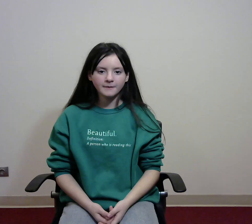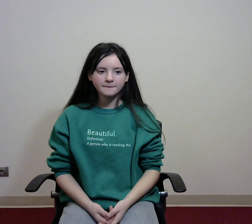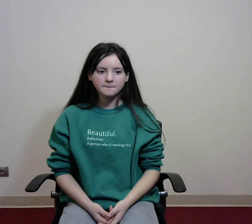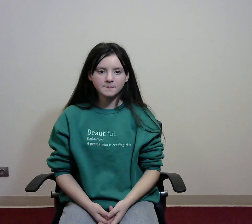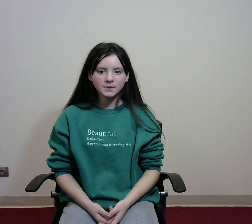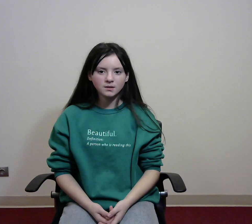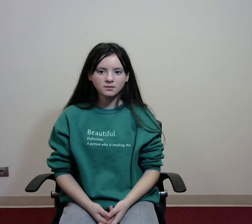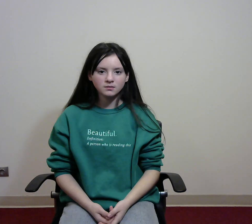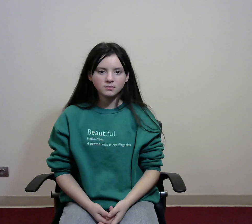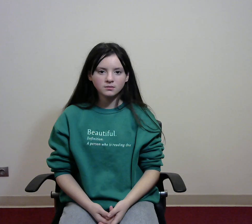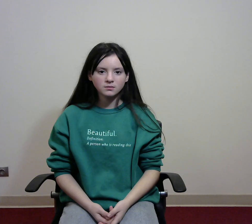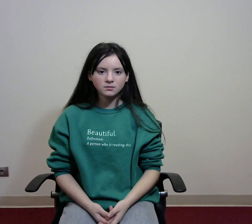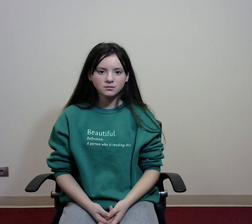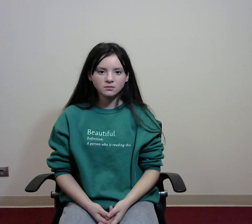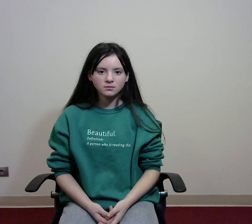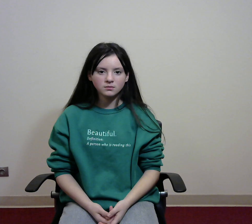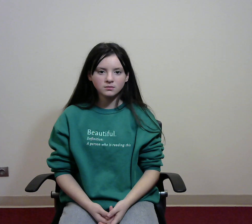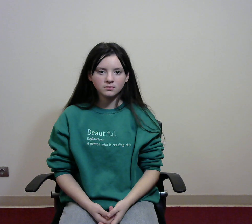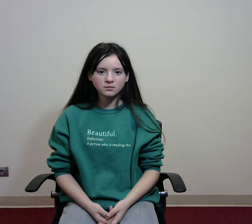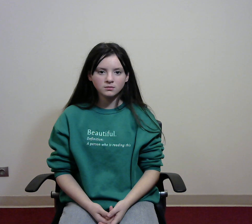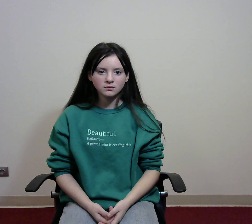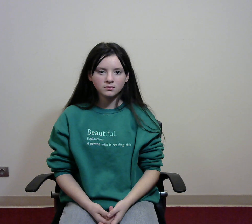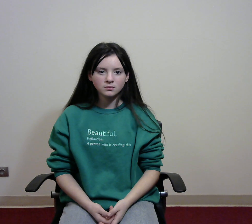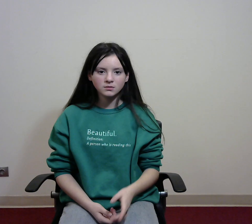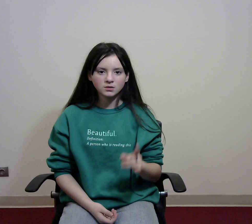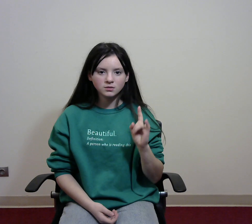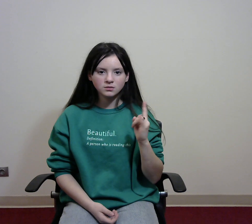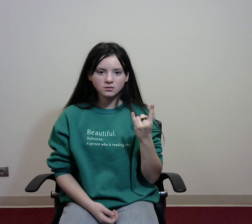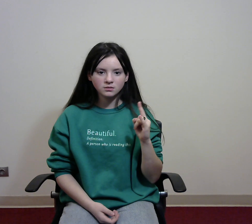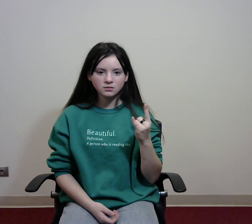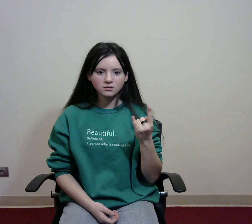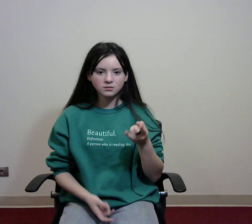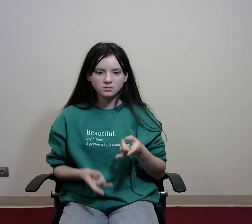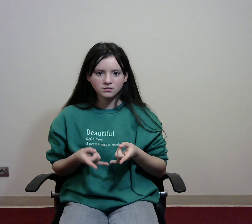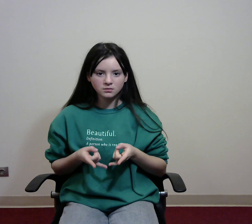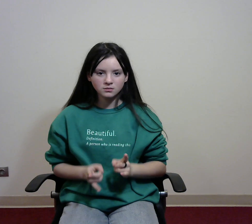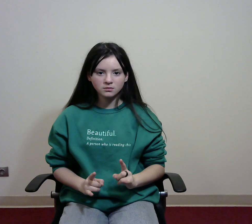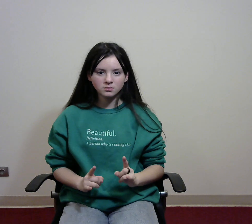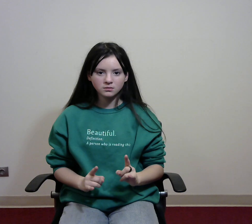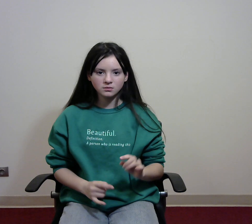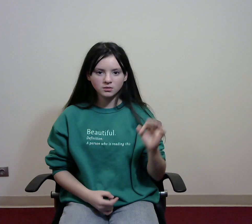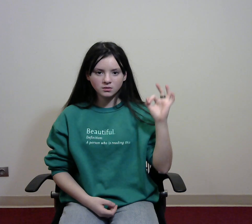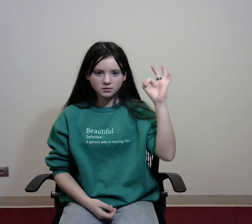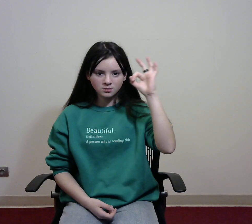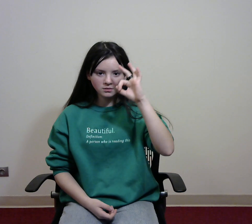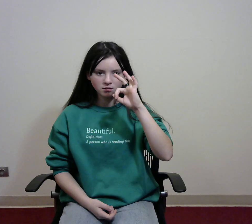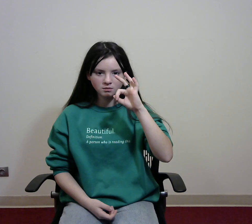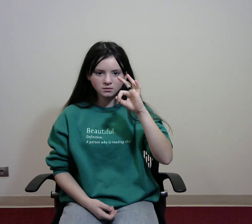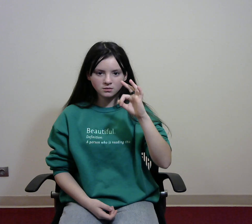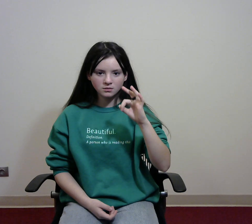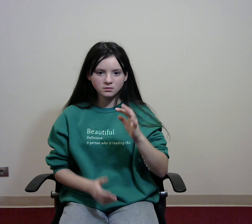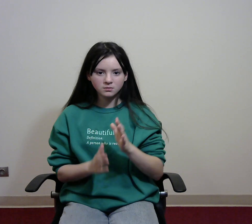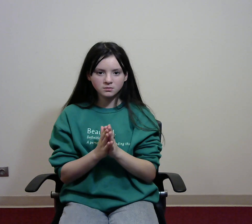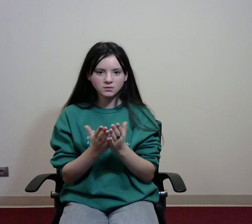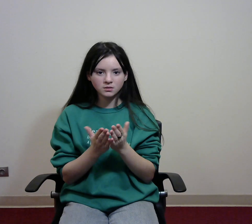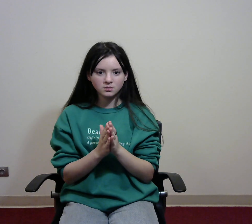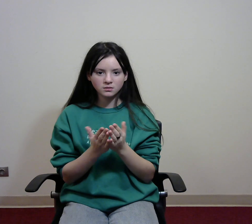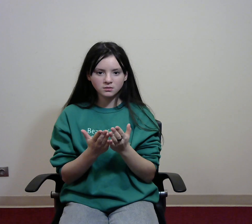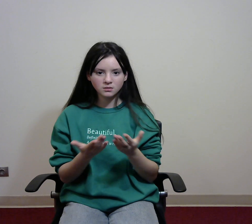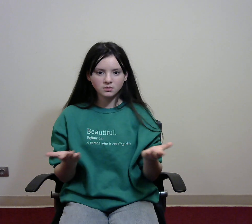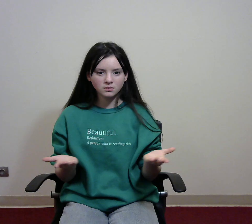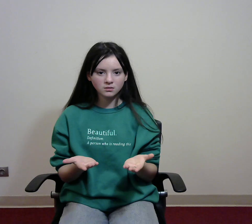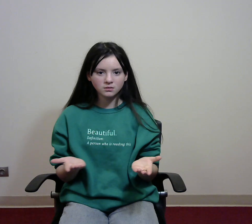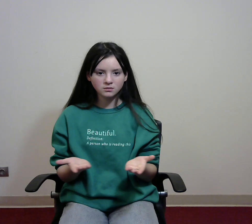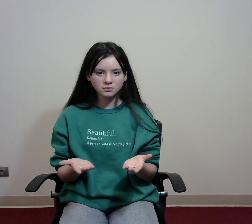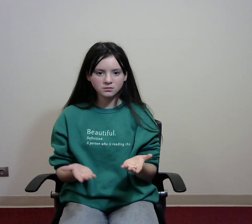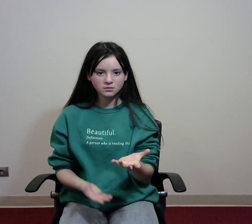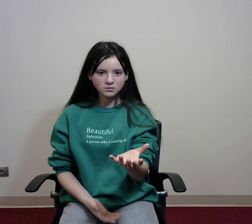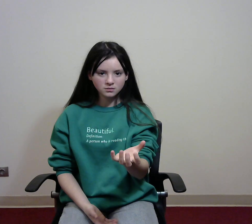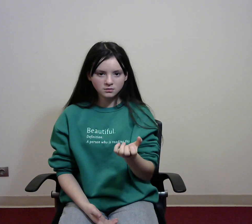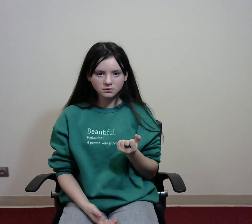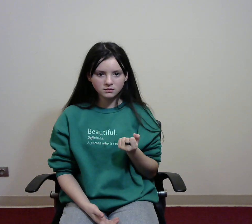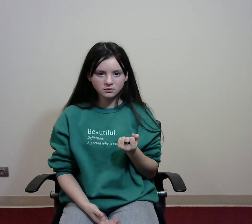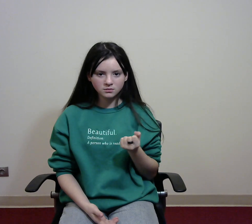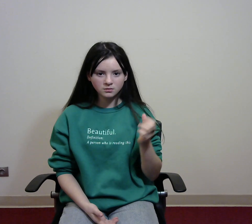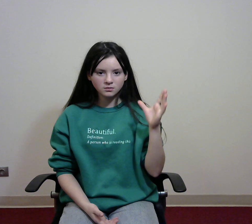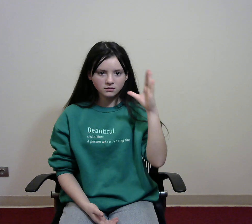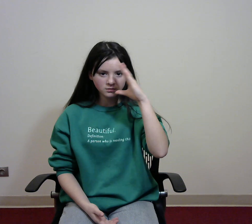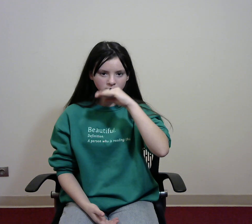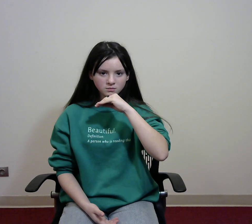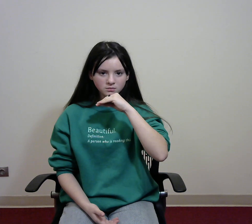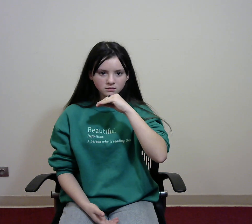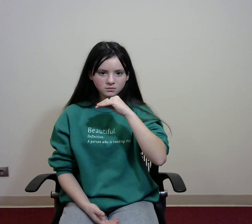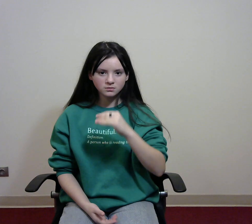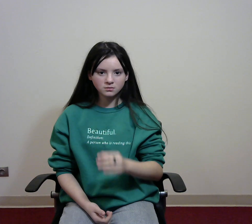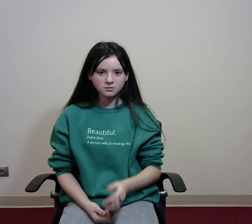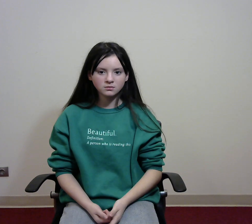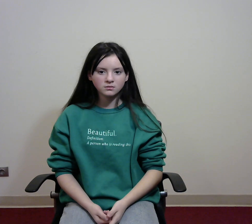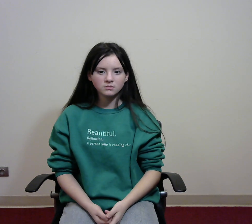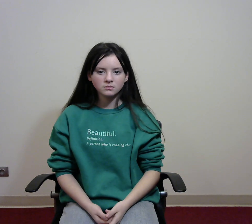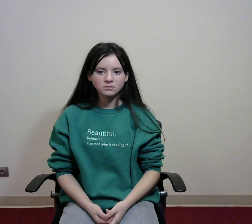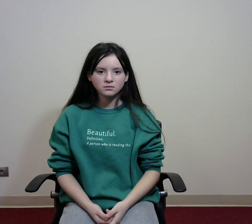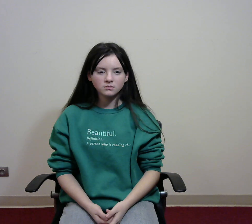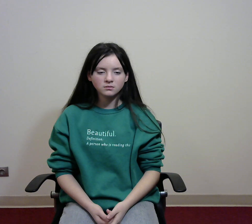Uşağın doğum haqqında şəhadətnaməsini hardan ala bilərəm?